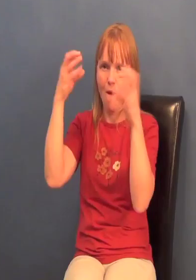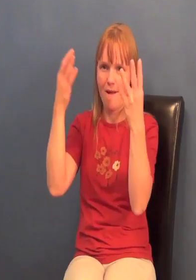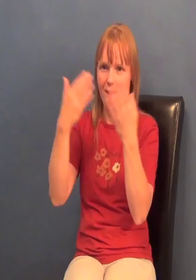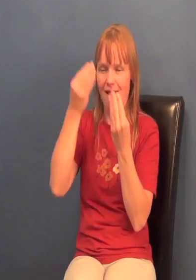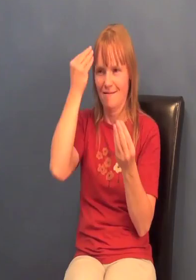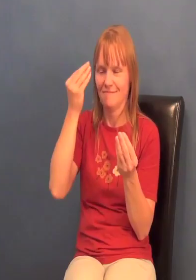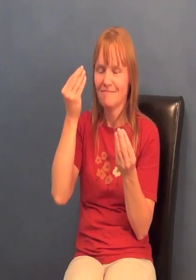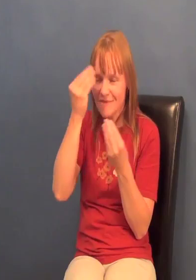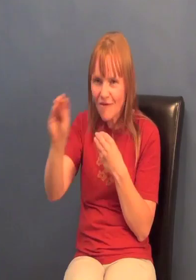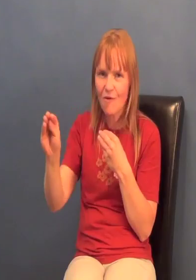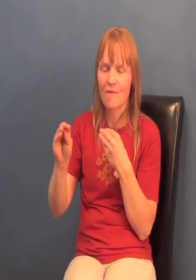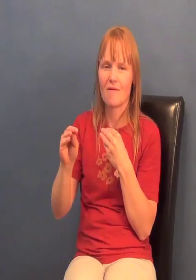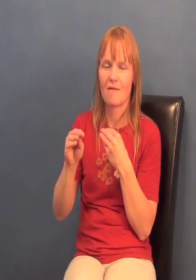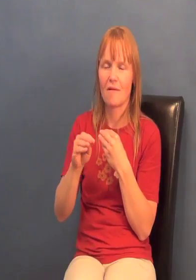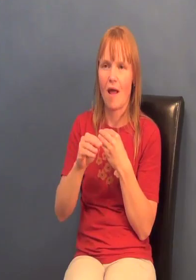Wszyscy go informują.